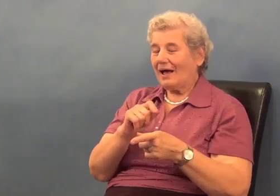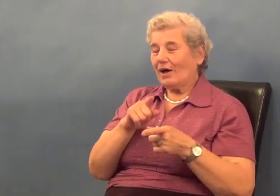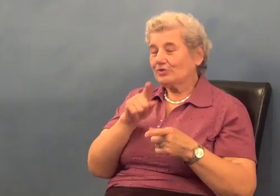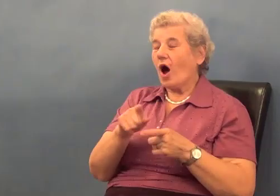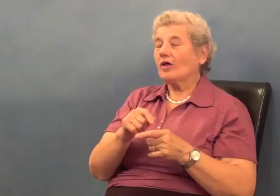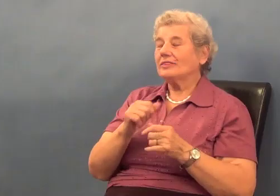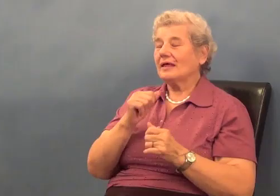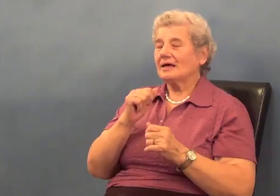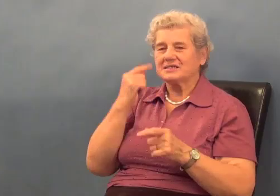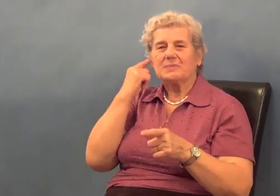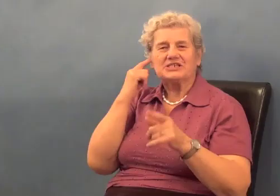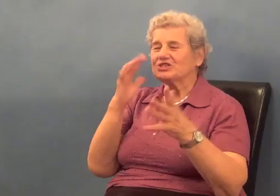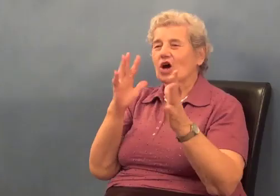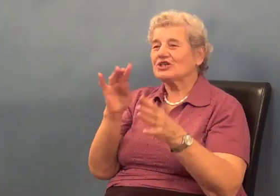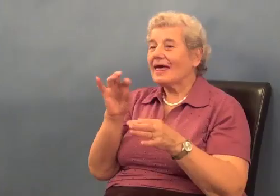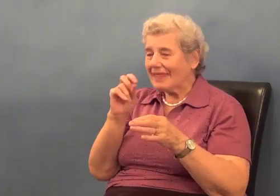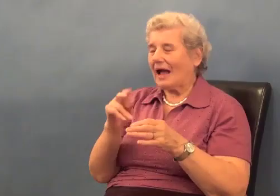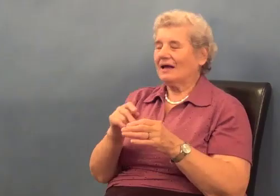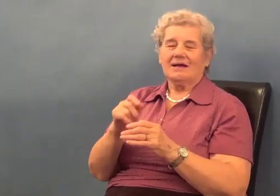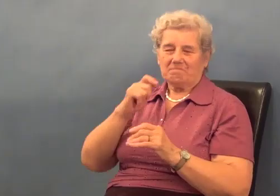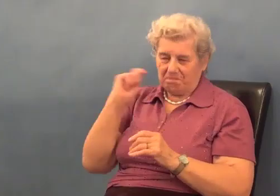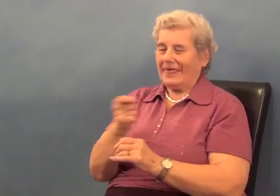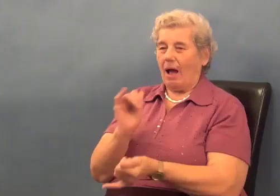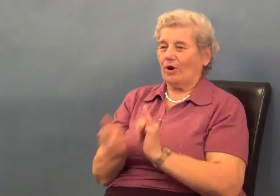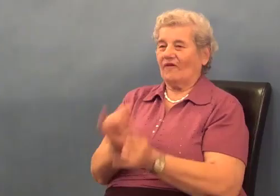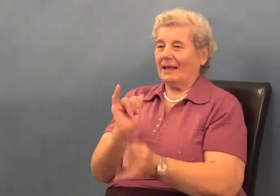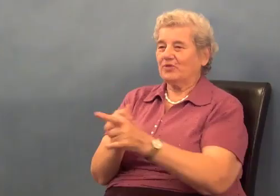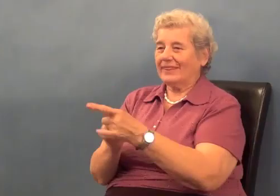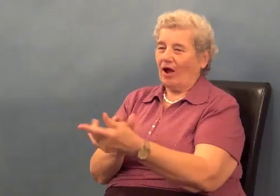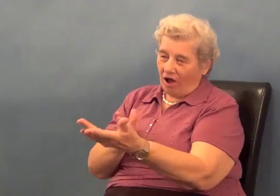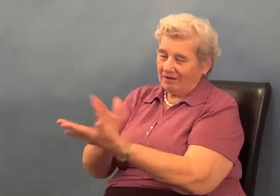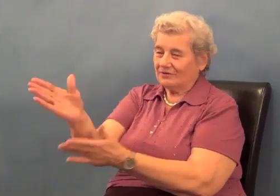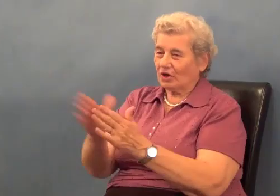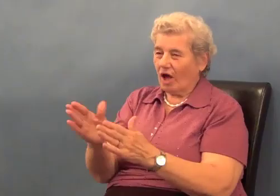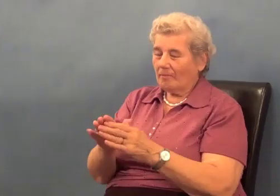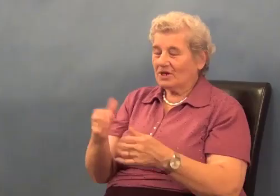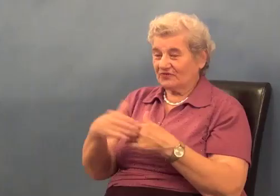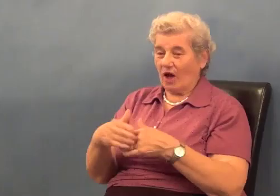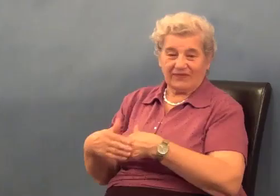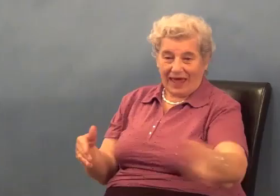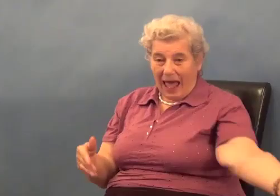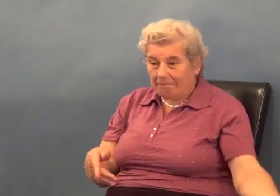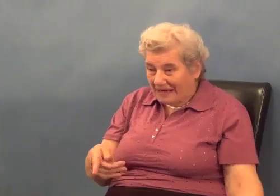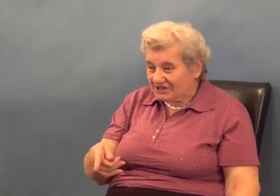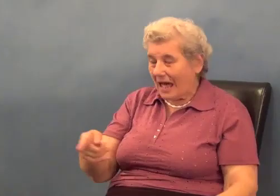To on słyszy, że jest coś nie tak. Pojechał szybko rowerem do domu i otwiera drzwi.